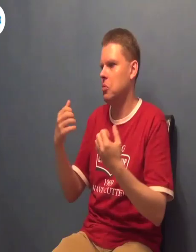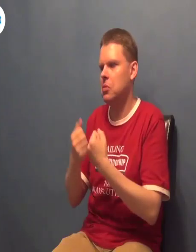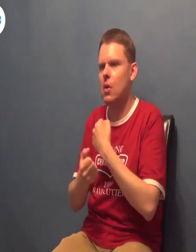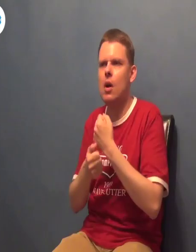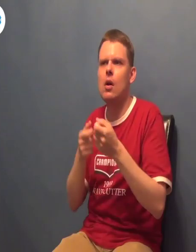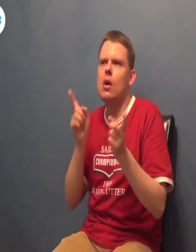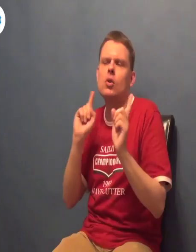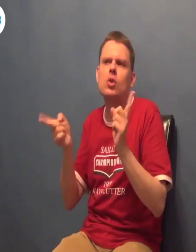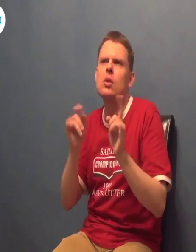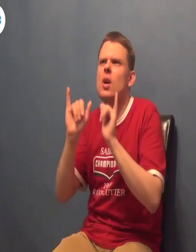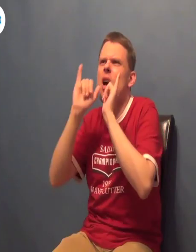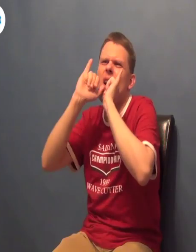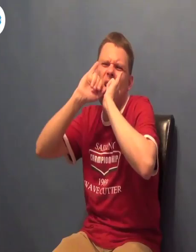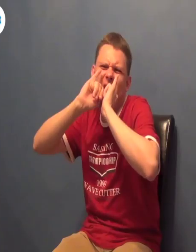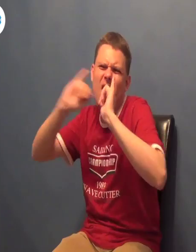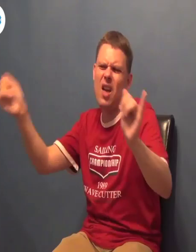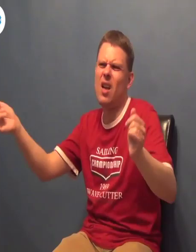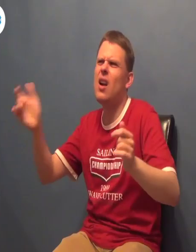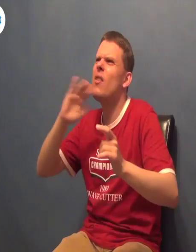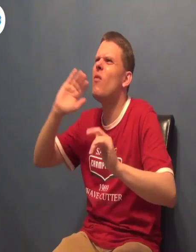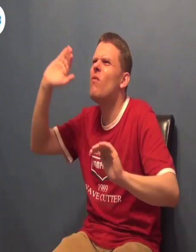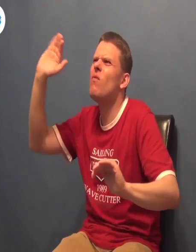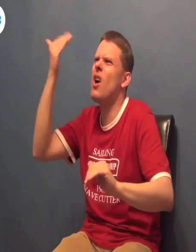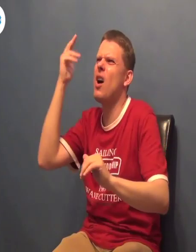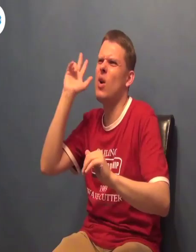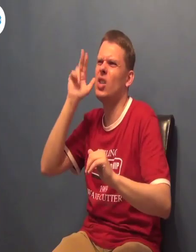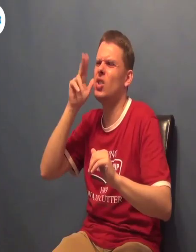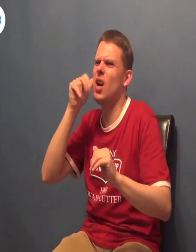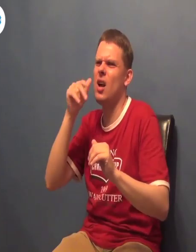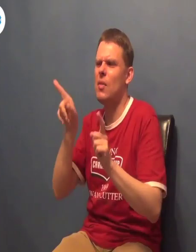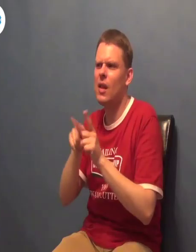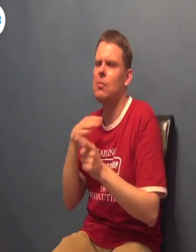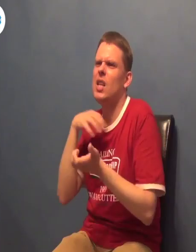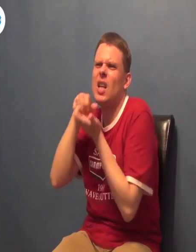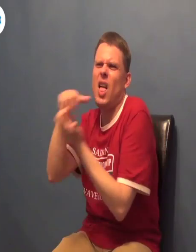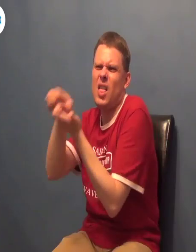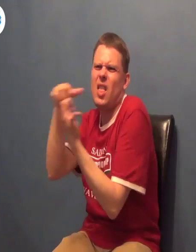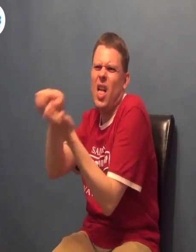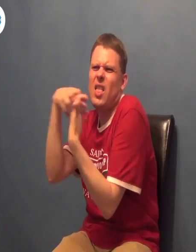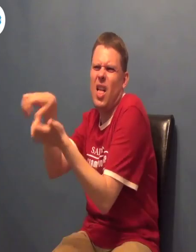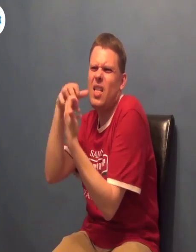Chłopiec zaczyna krzyczeć, woła żabkę, a pies ujada.